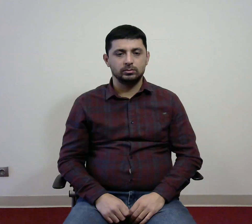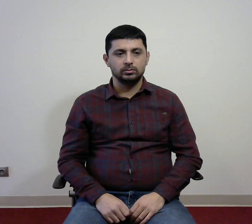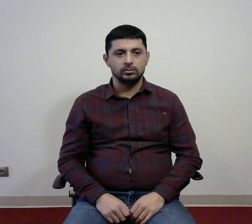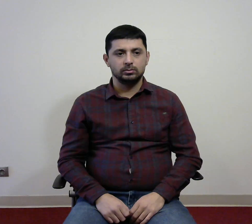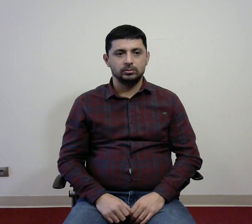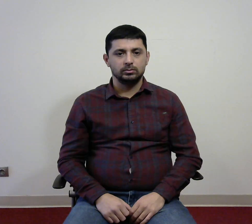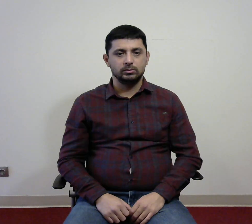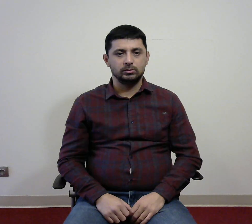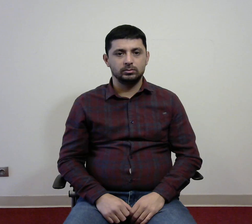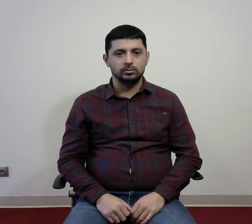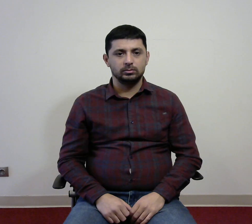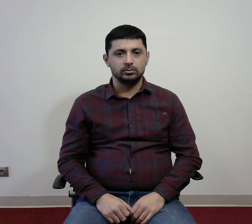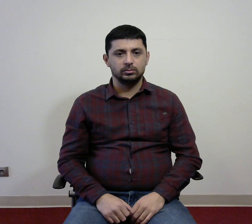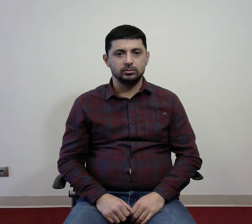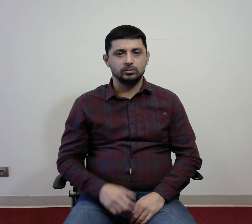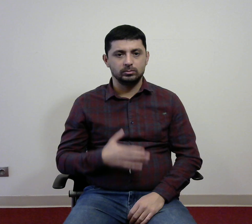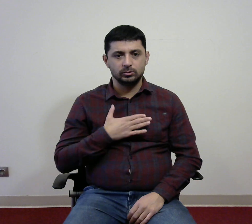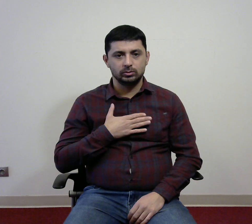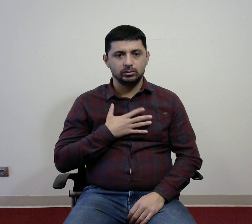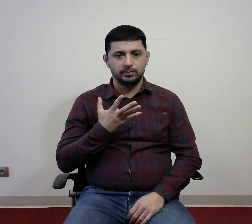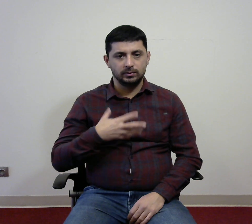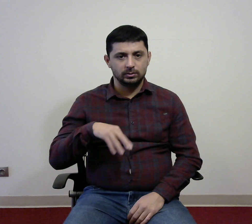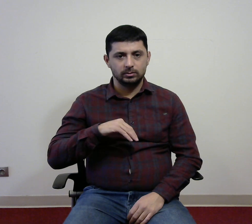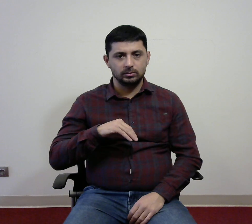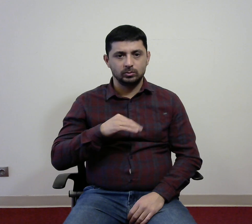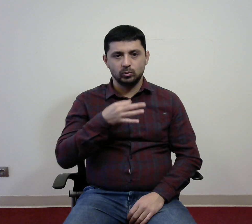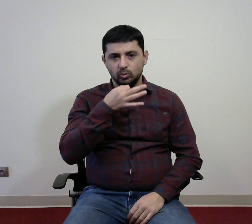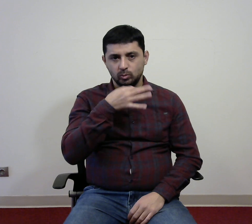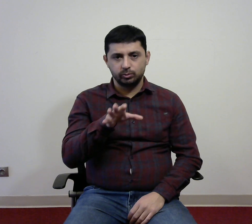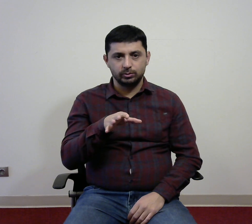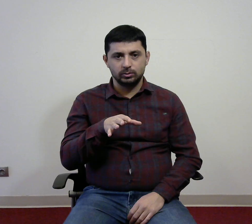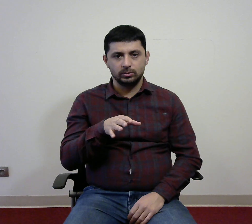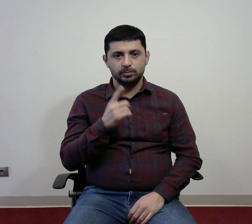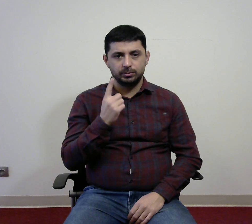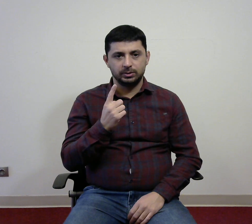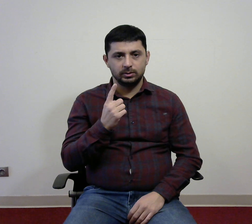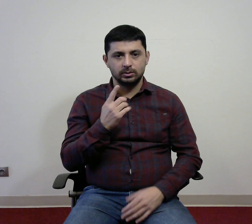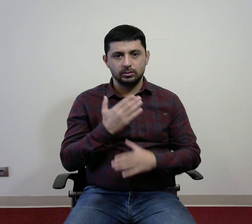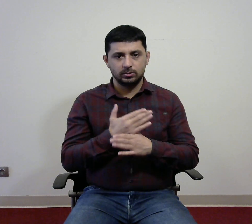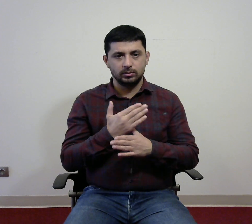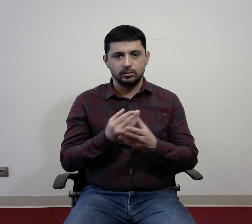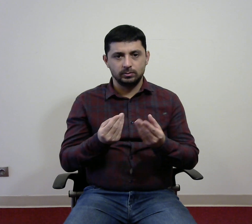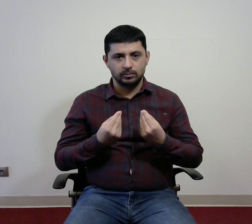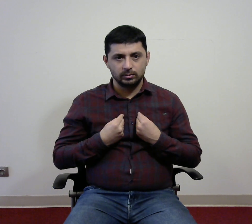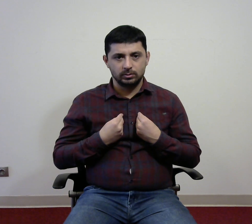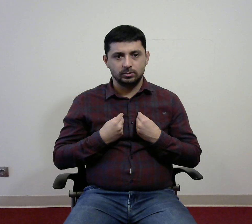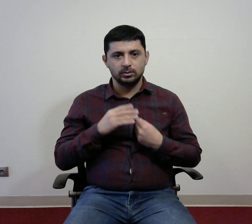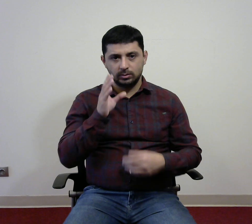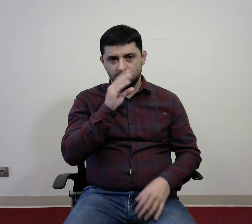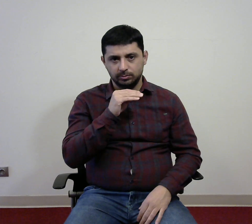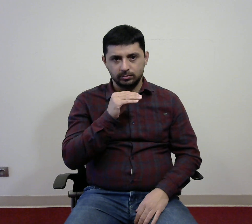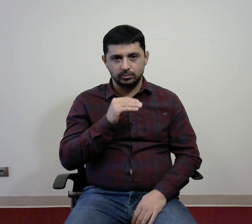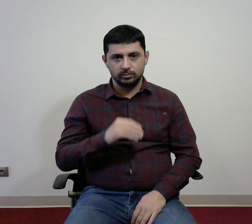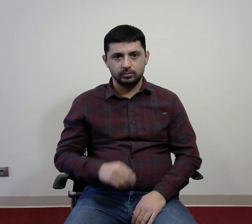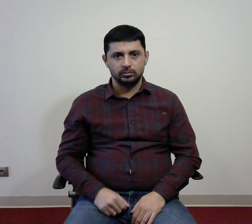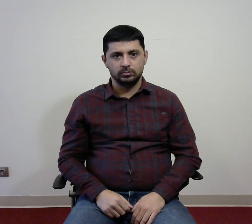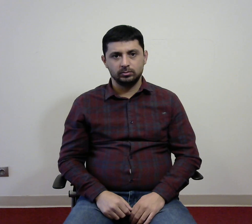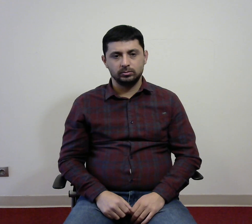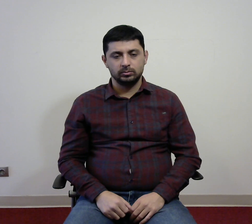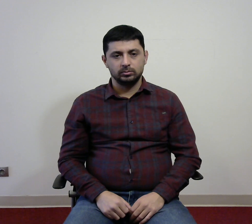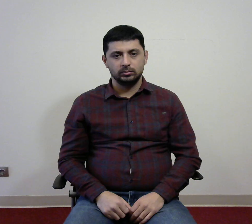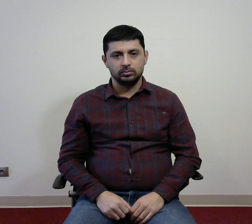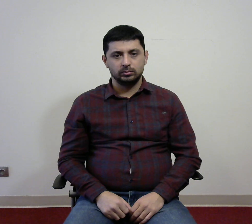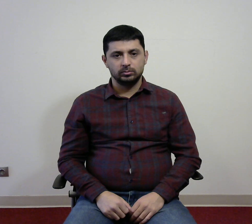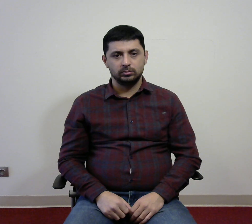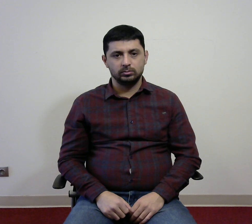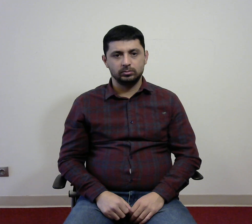Bizə hər hansı bir yardım düşürmü?